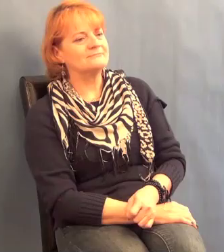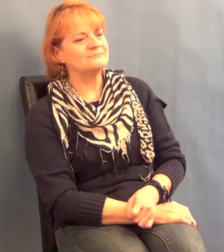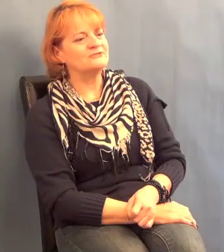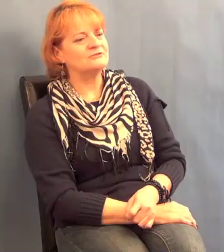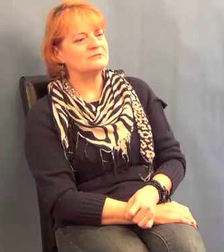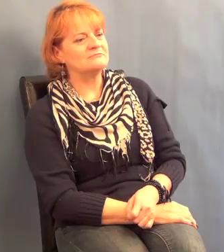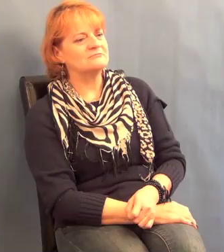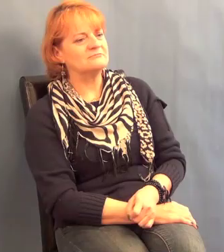Myszka Miki.